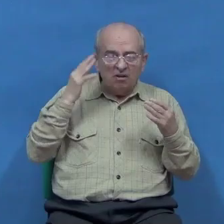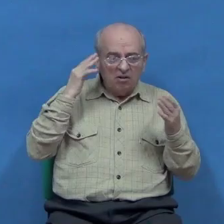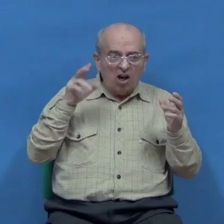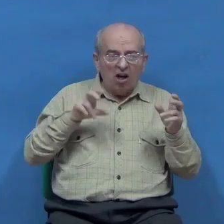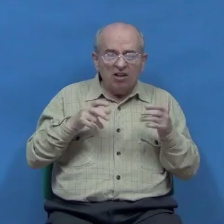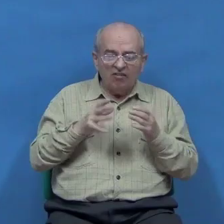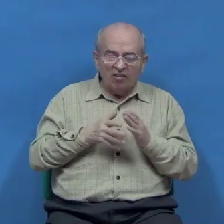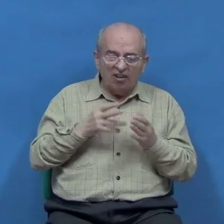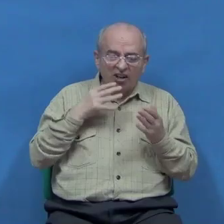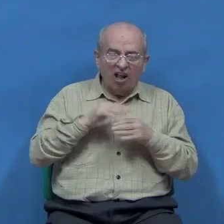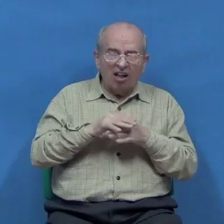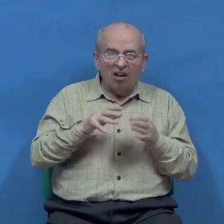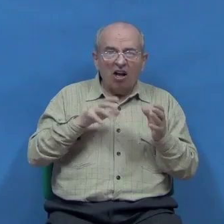Migali, kolega poszedł spać.